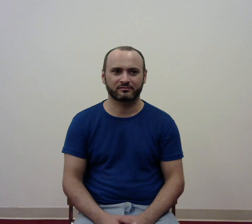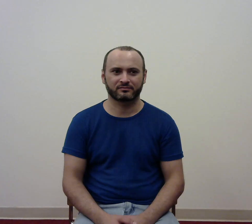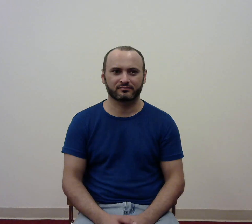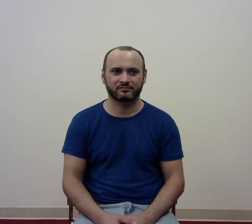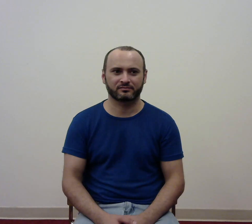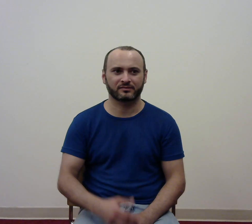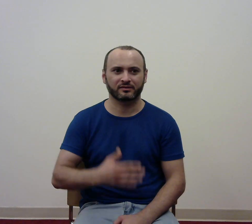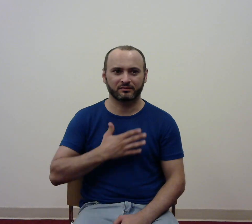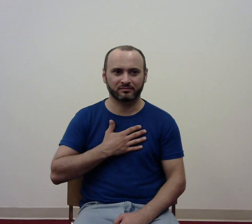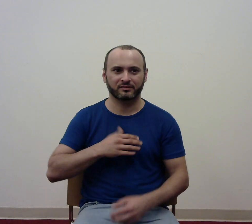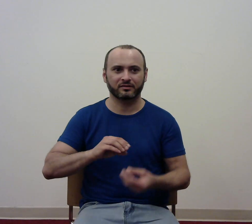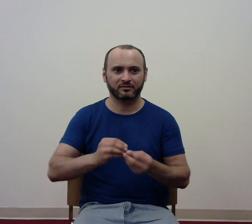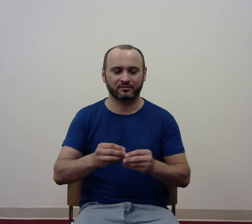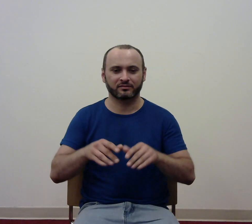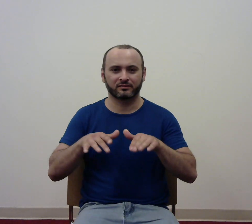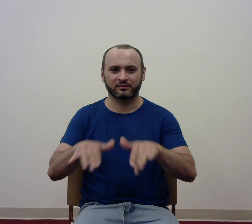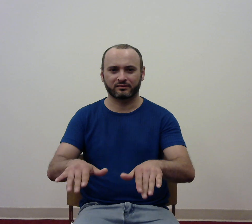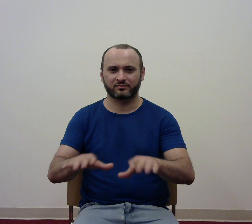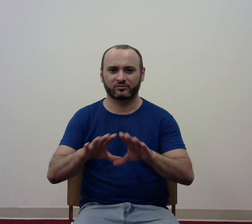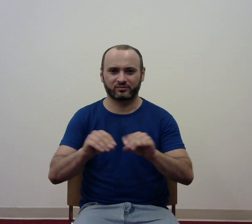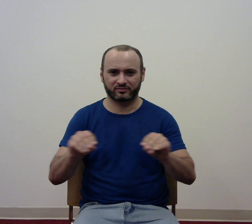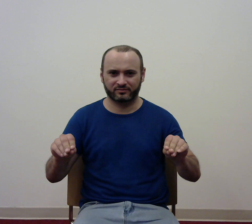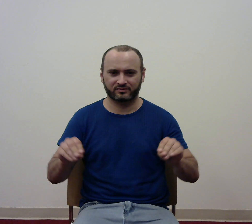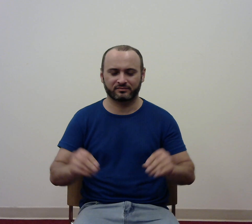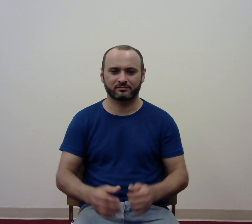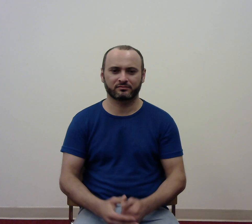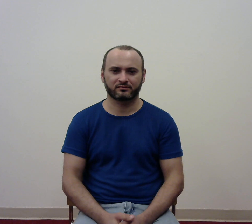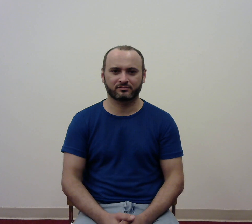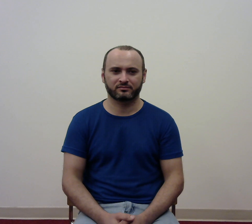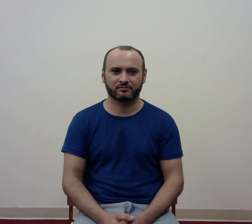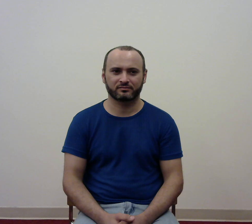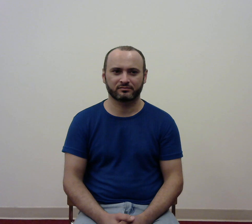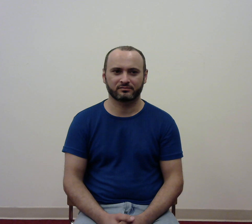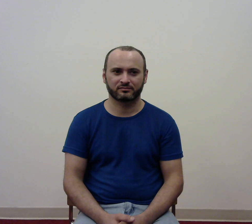Mənim problemim həll olundu